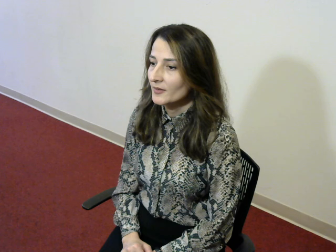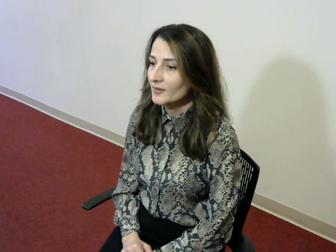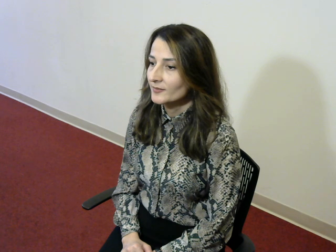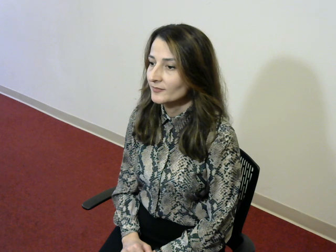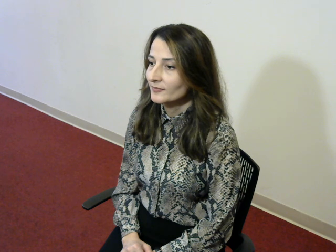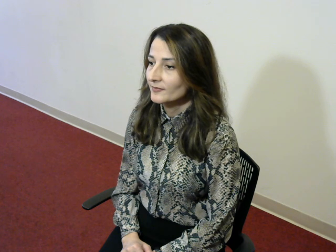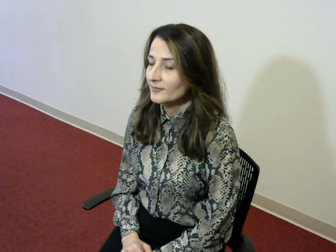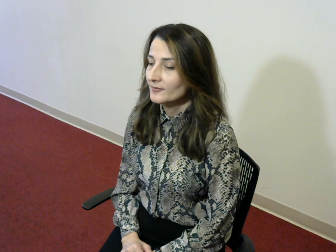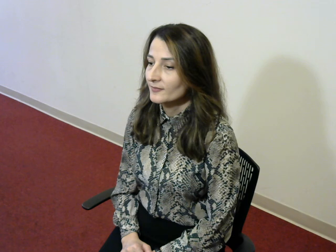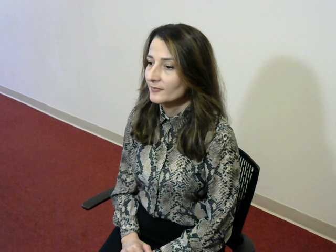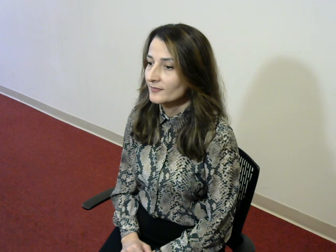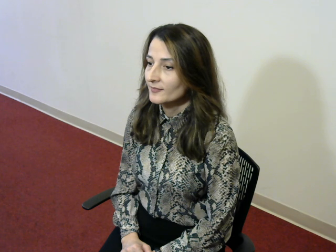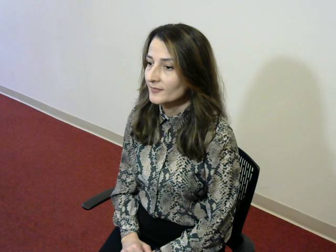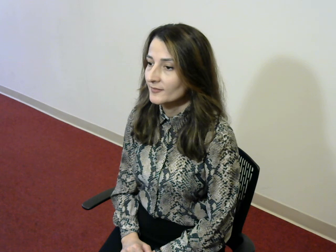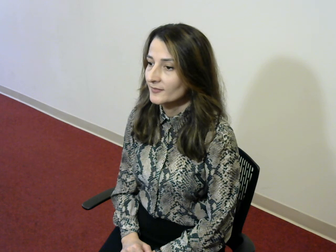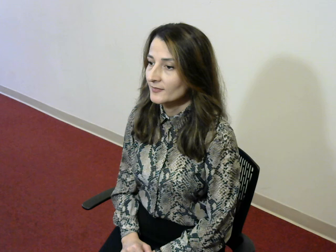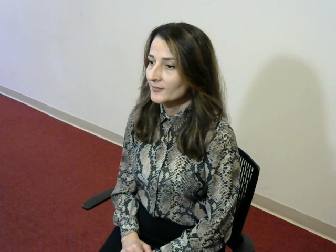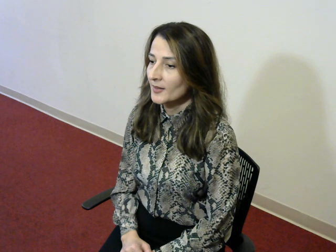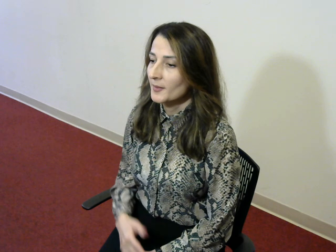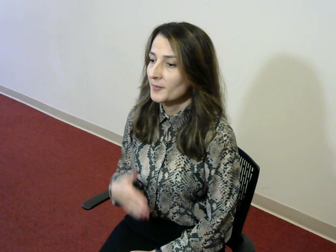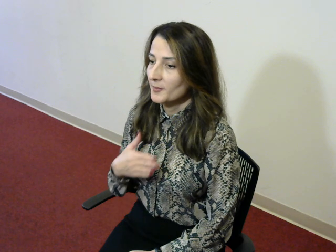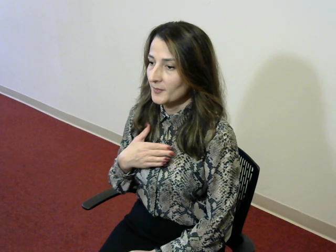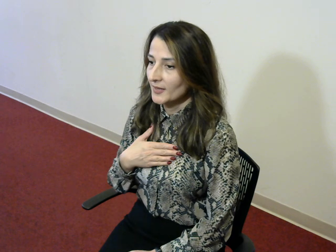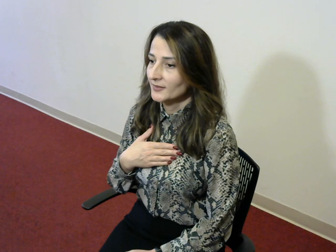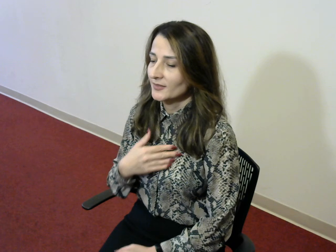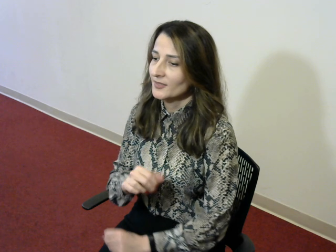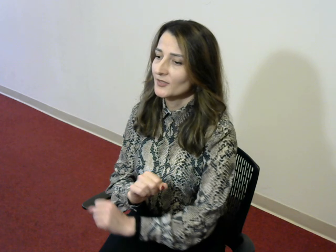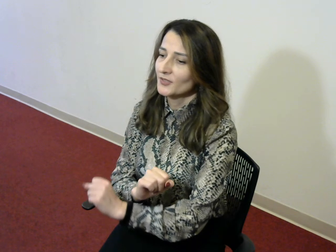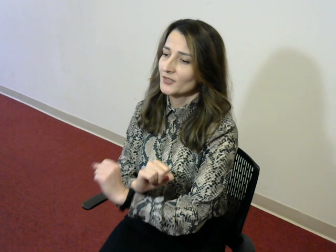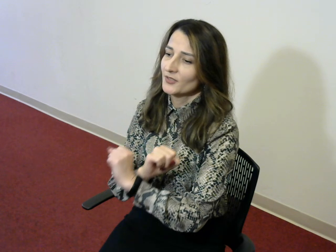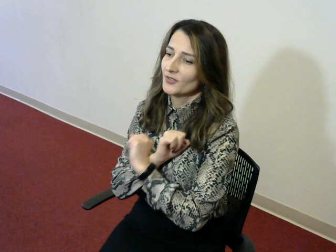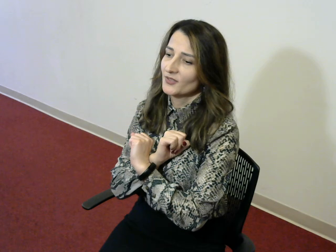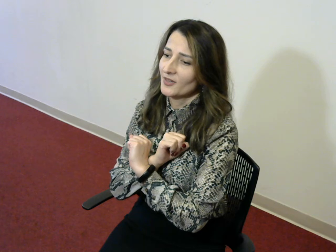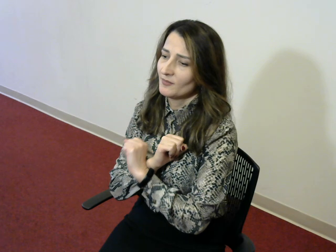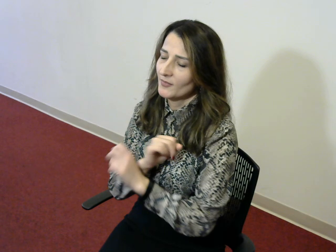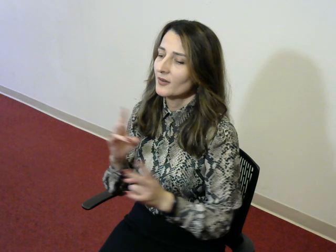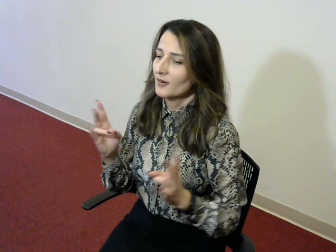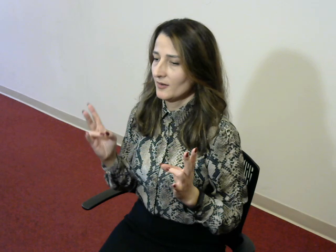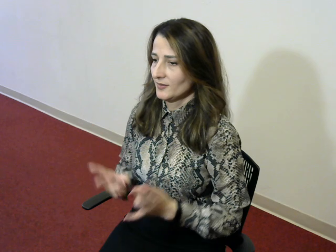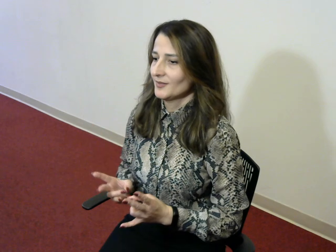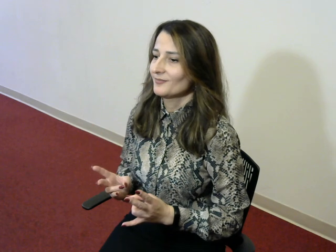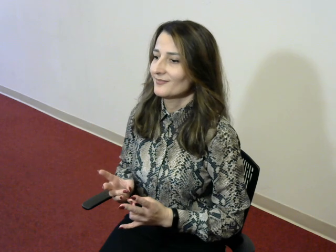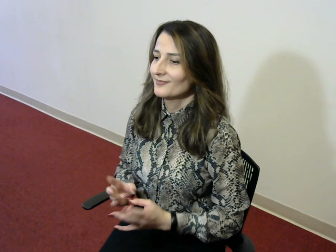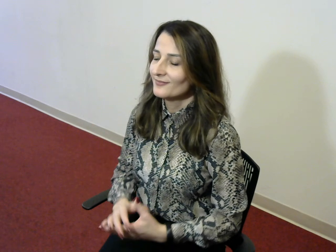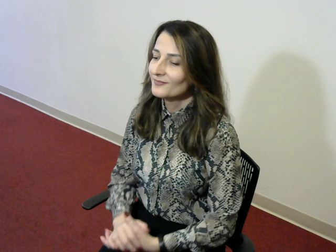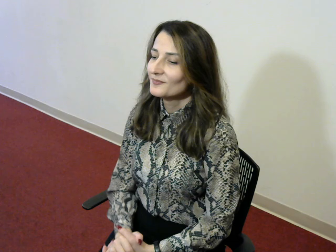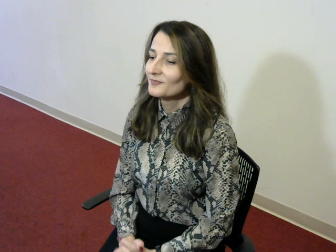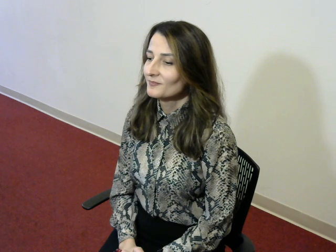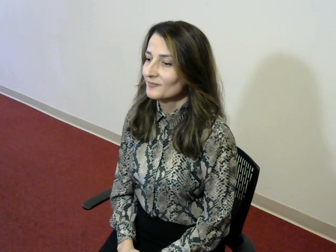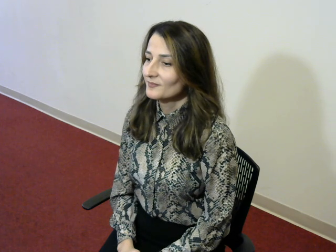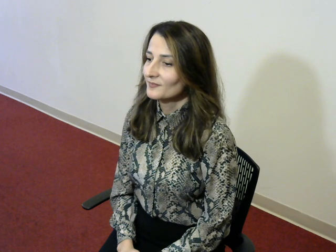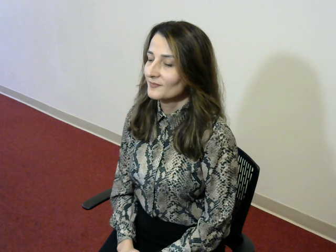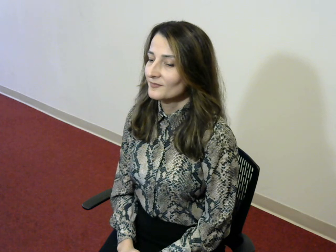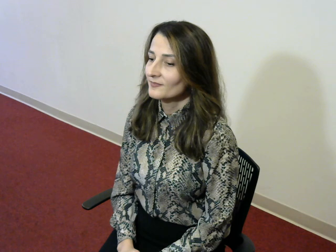Mənə istirahət etmək lazımdır